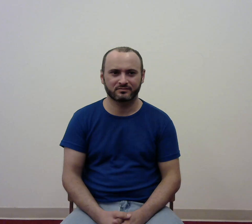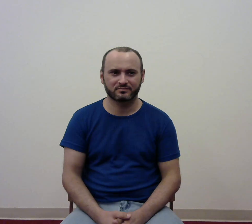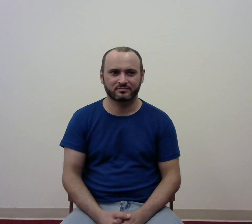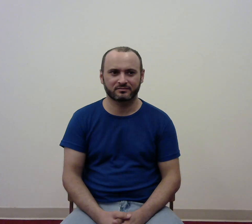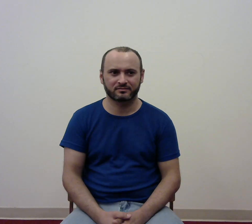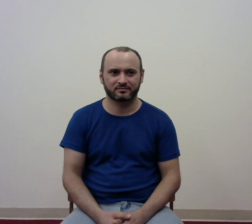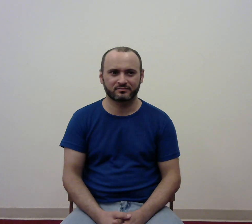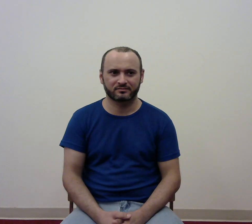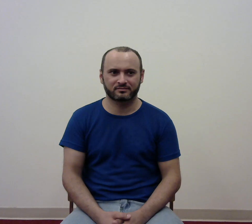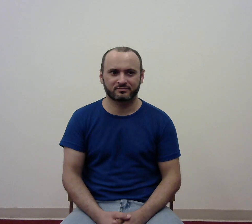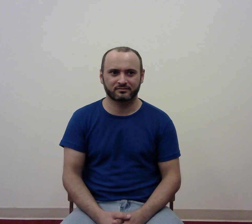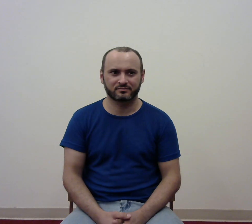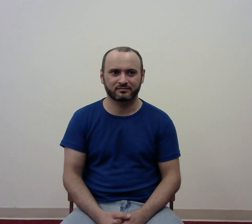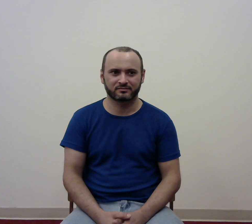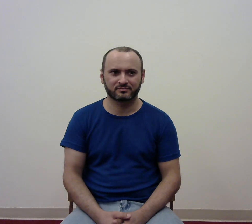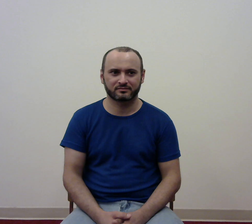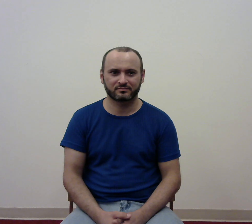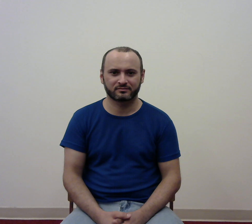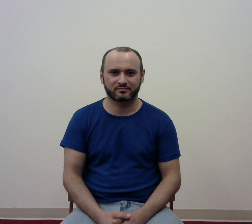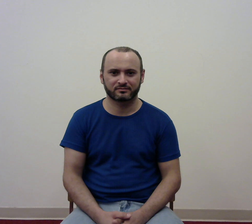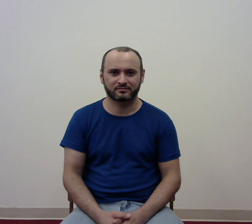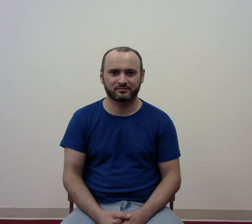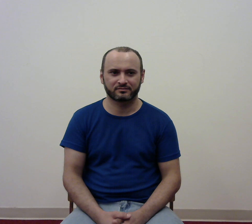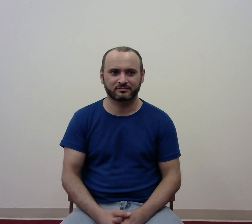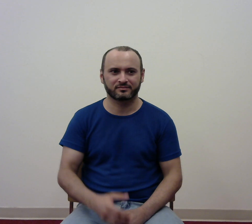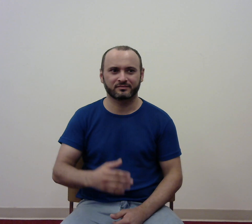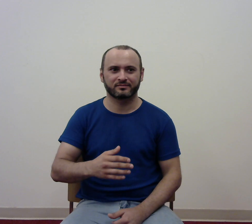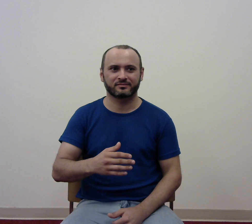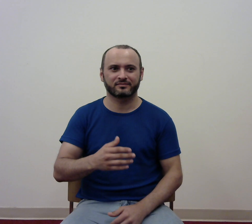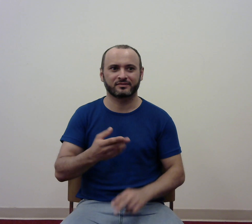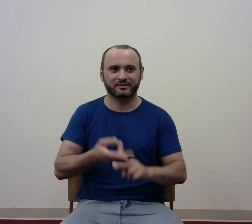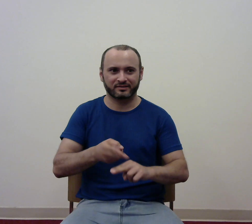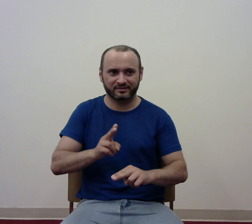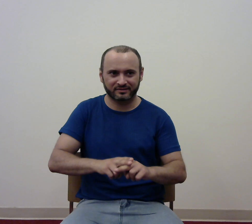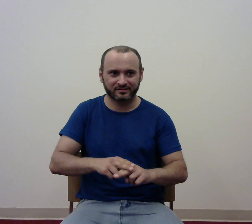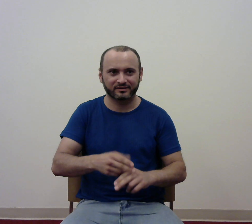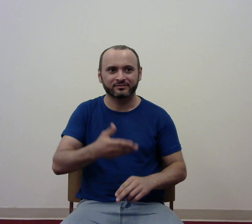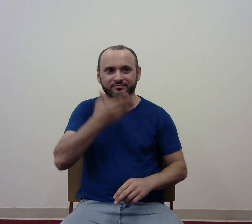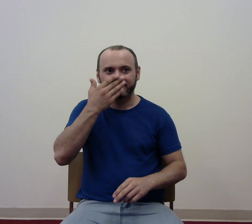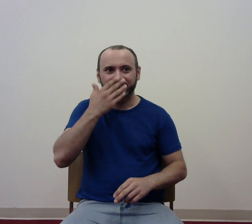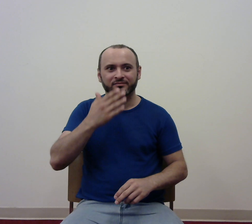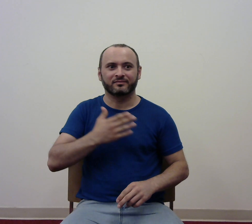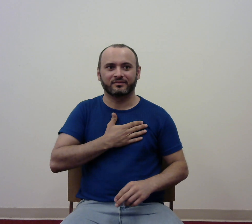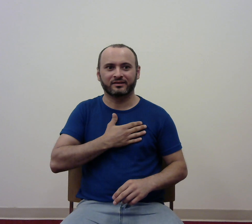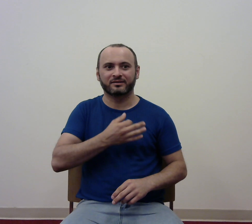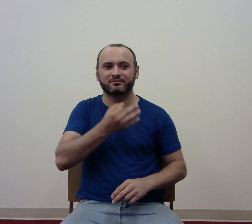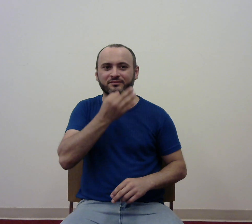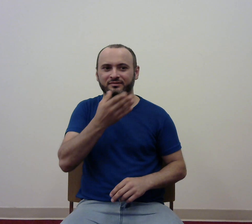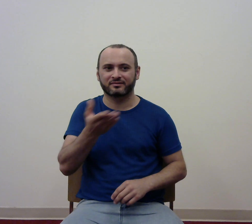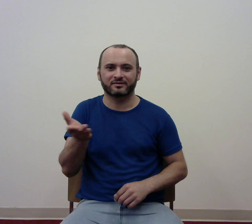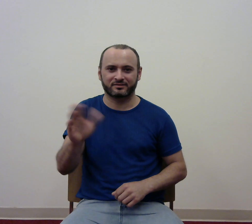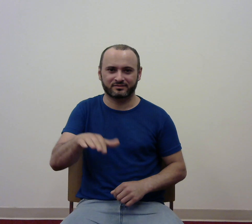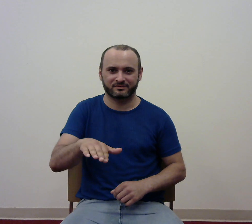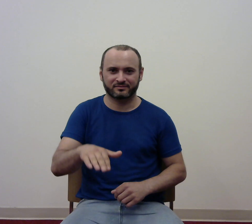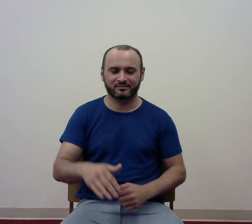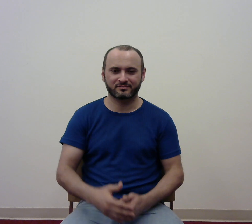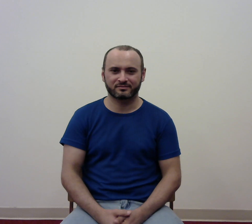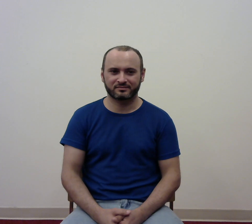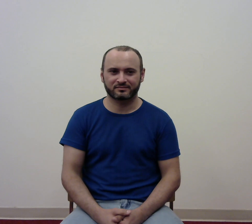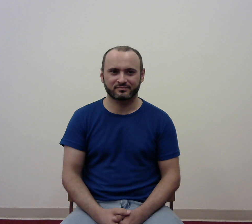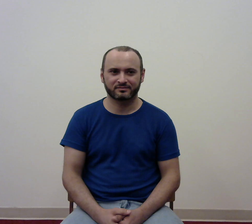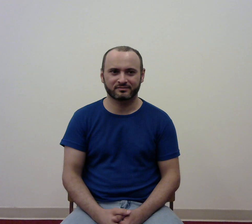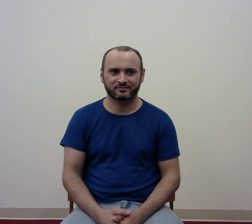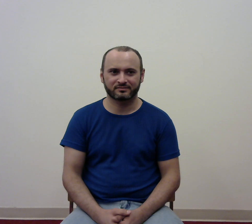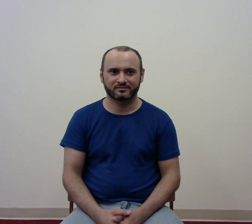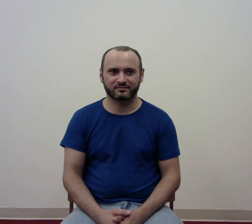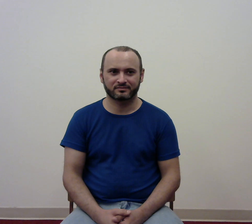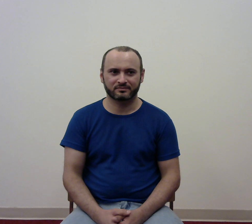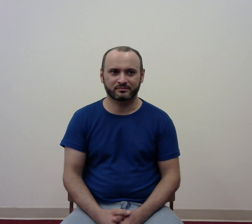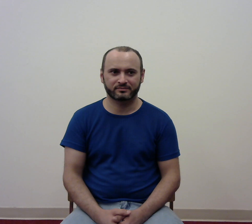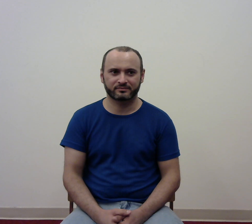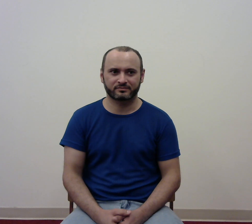Bu ətir mənim xoşuma gəlir